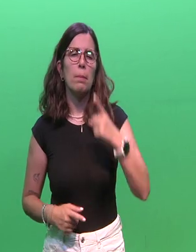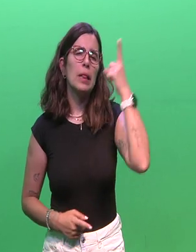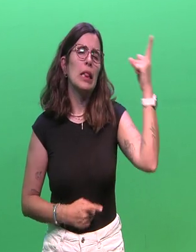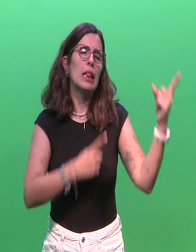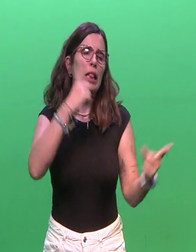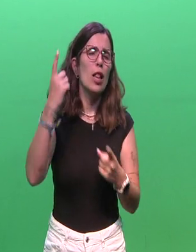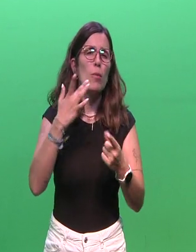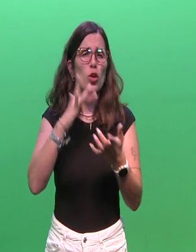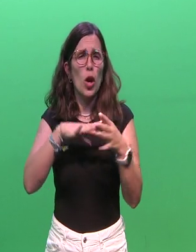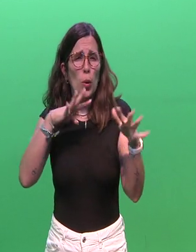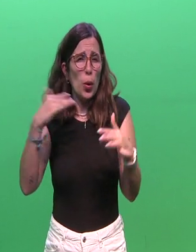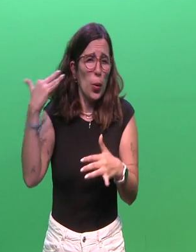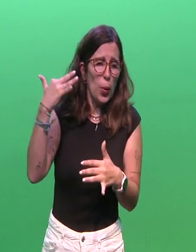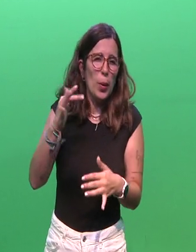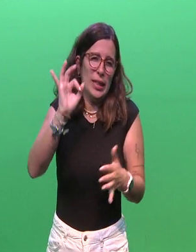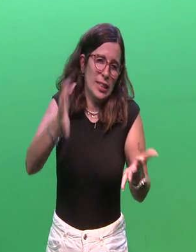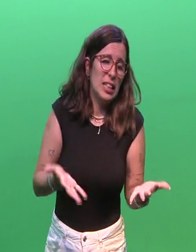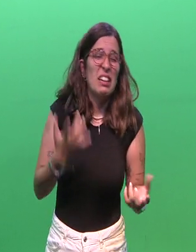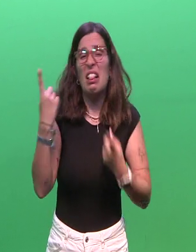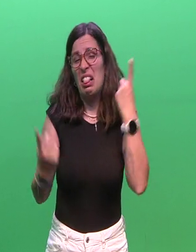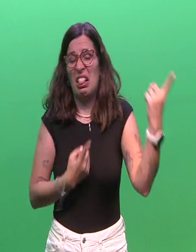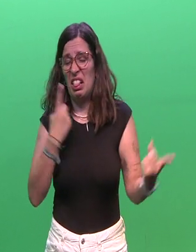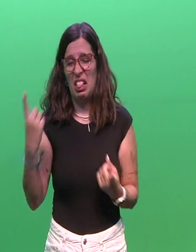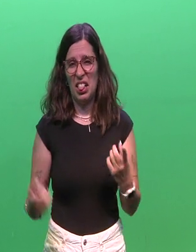Algunes vegades sí. Si fa vent, sí. Algunes vegades.